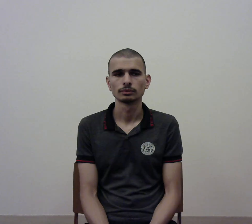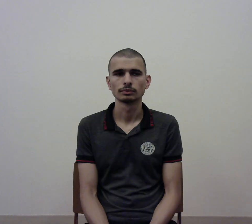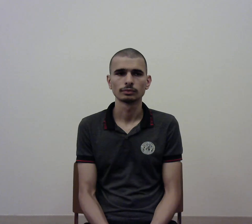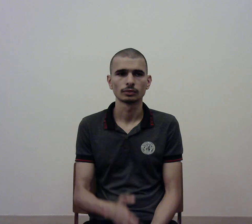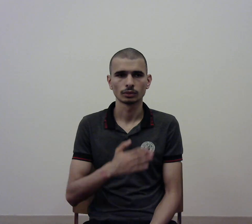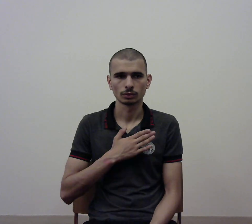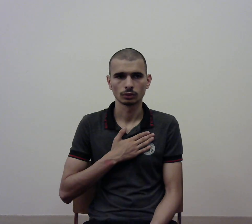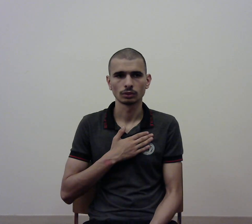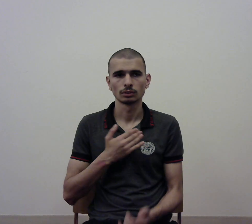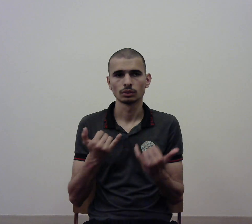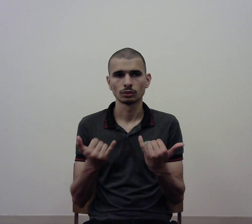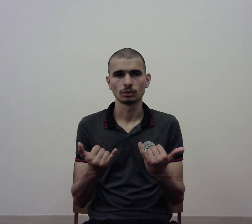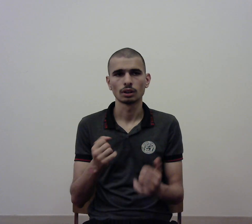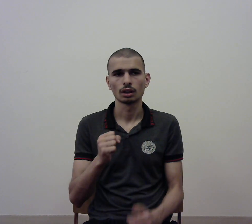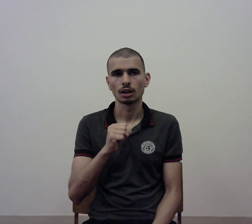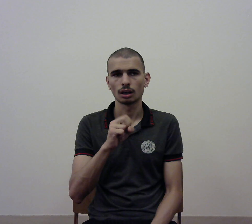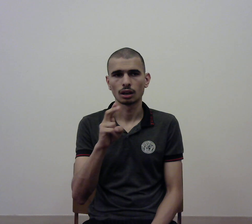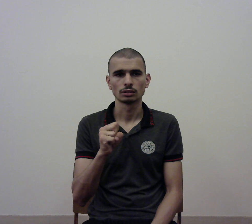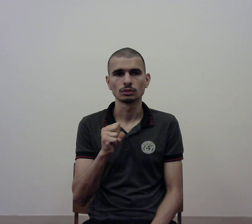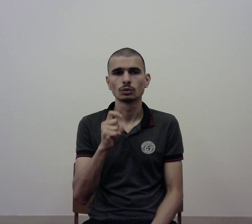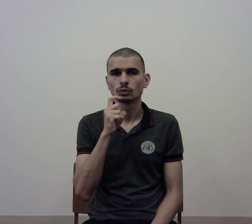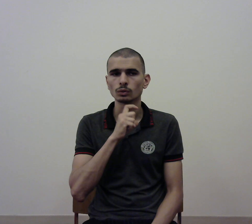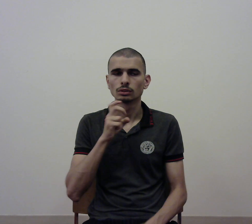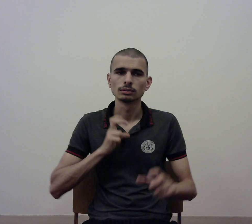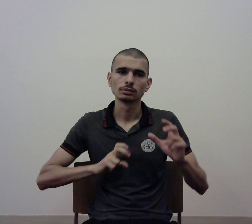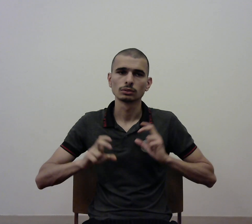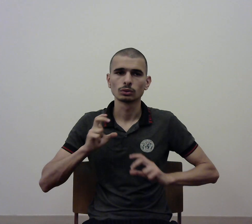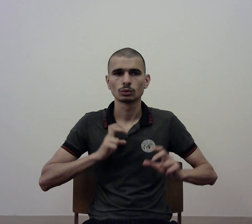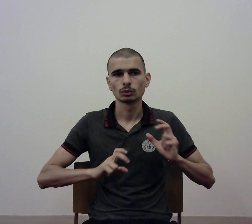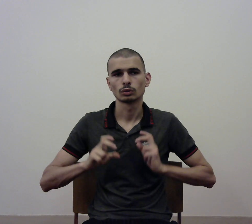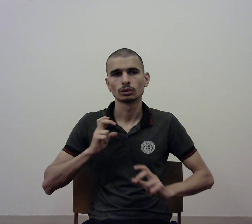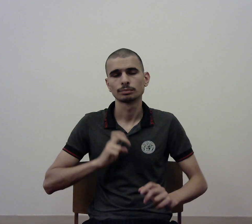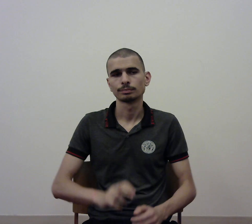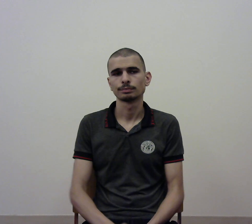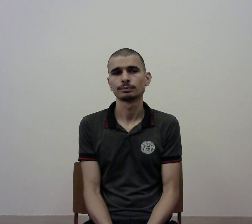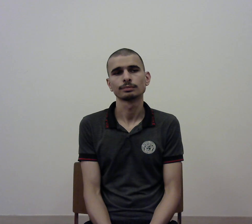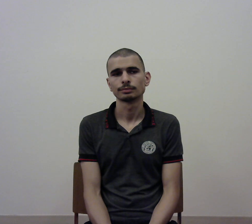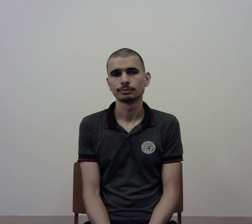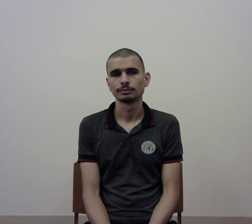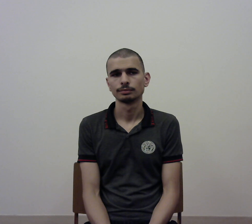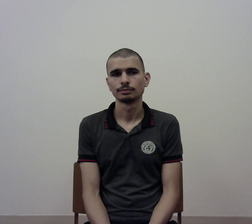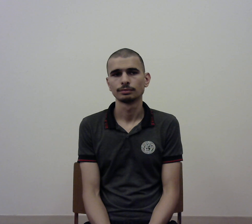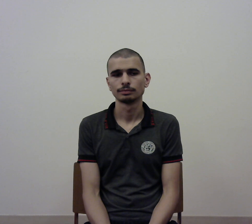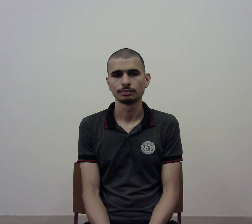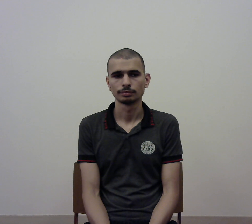Mən indi ADA universitetindəyəm